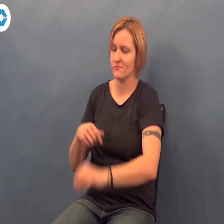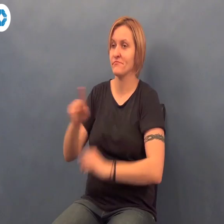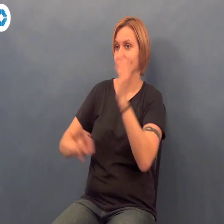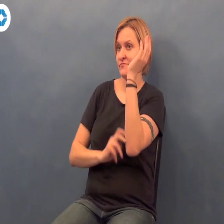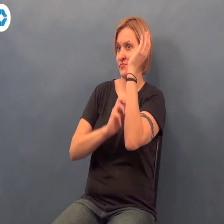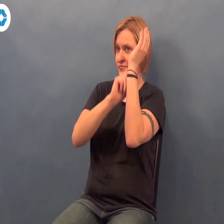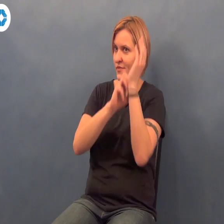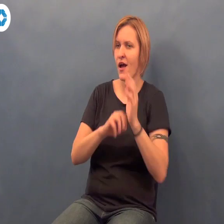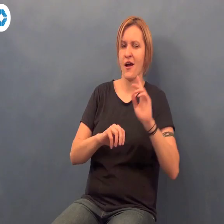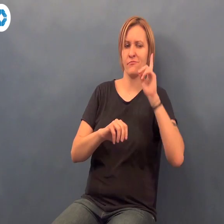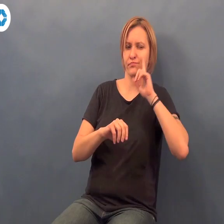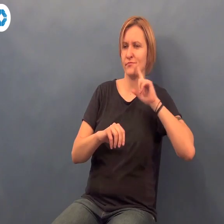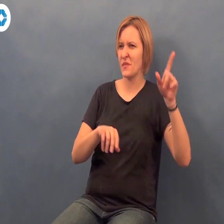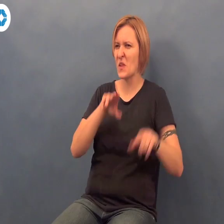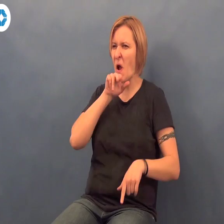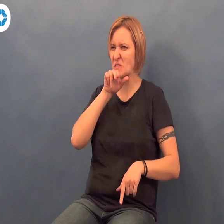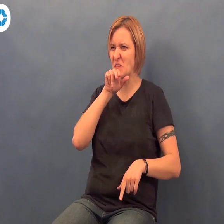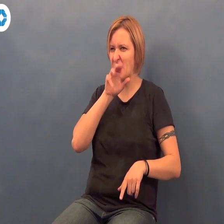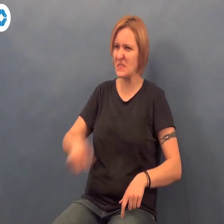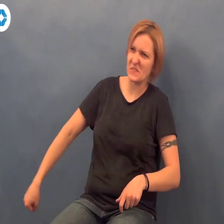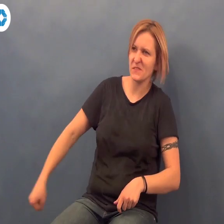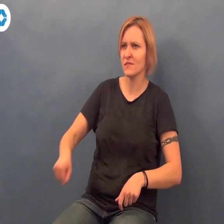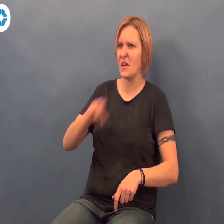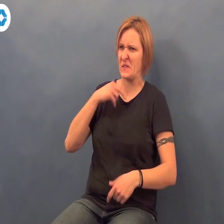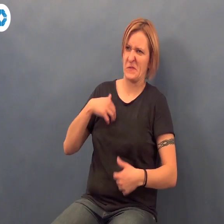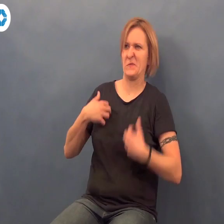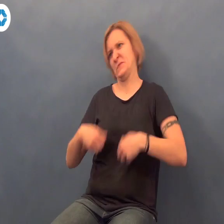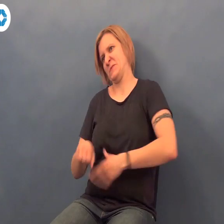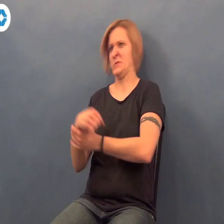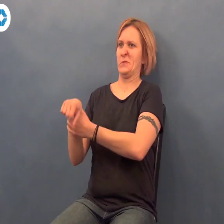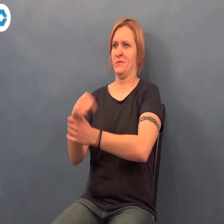Znów wchodzi na drabinę, a z lewej strony nadchodzi mężczyzna ciągnący kozę, która jest zła i kręci głową.